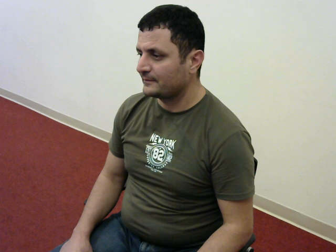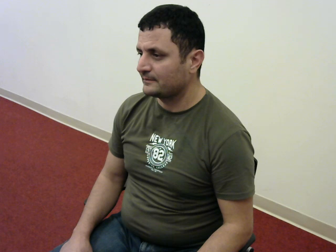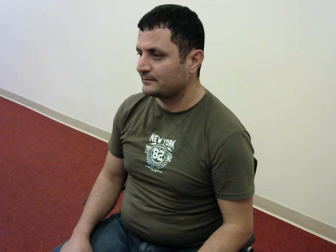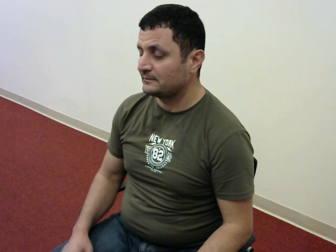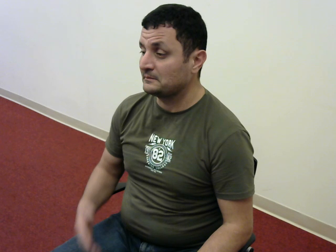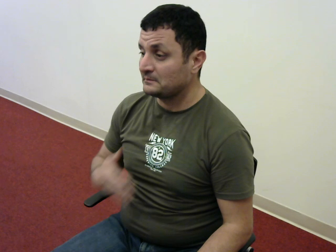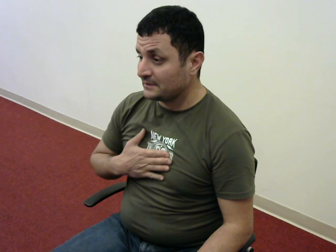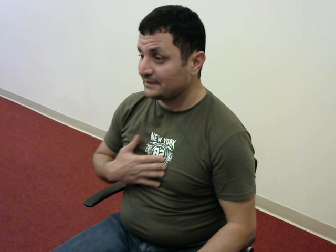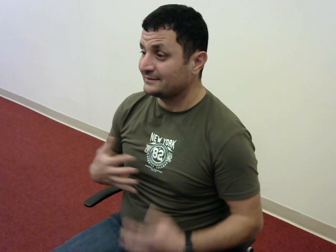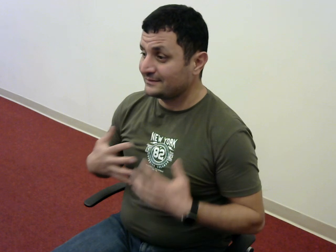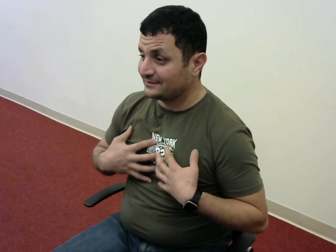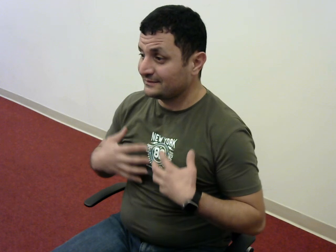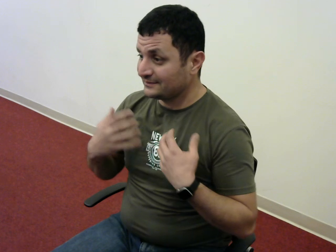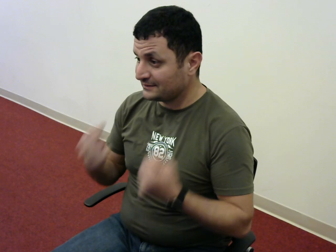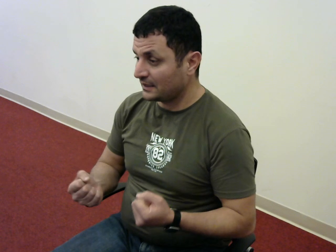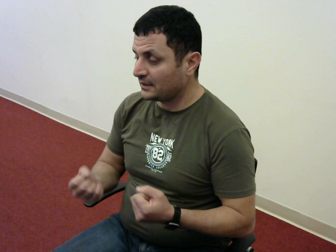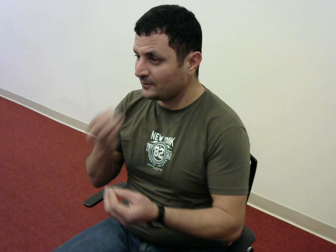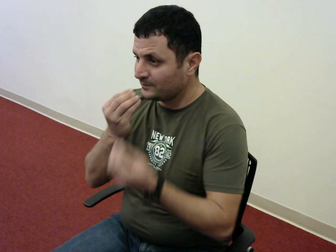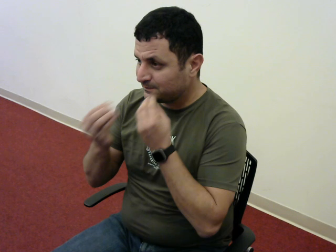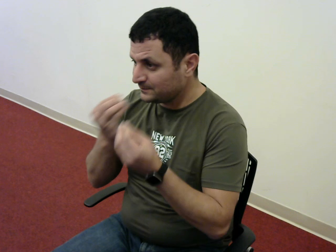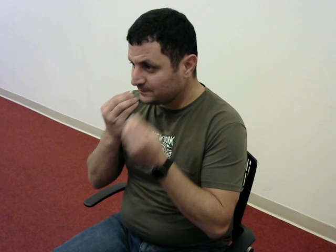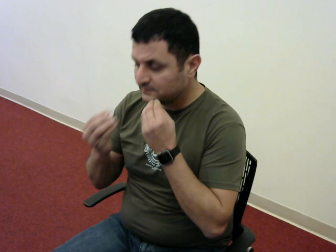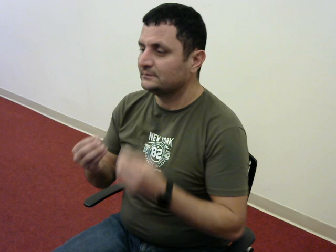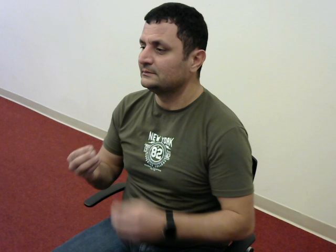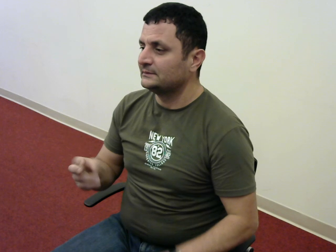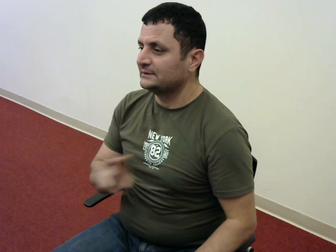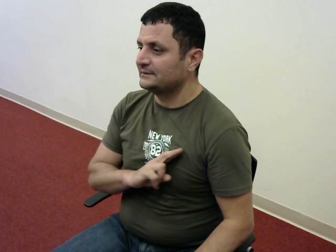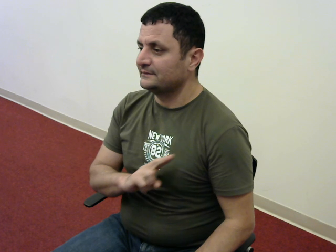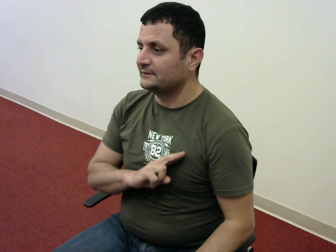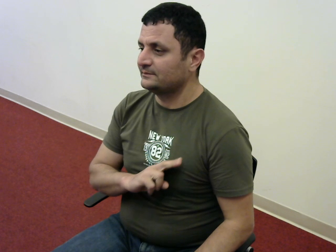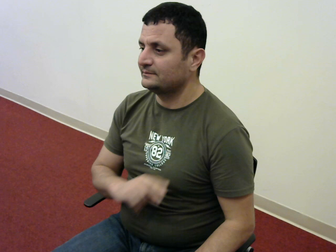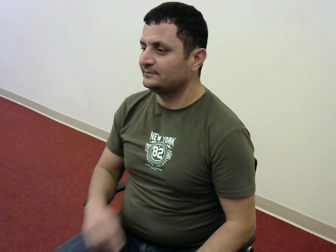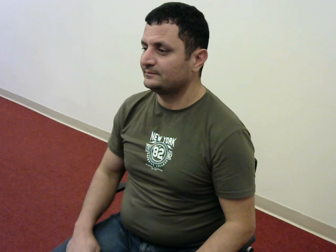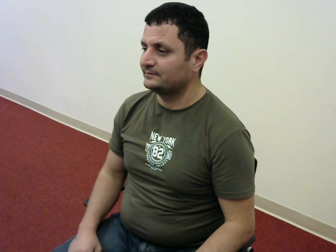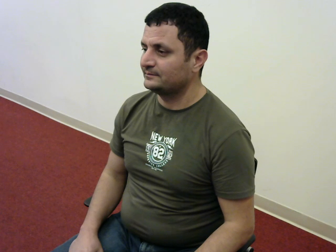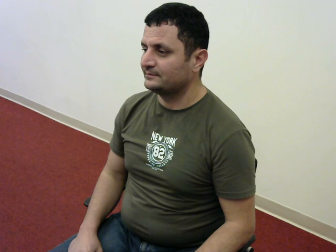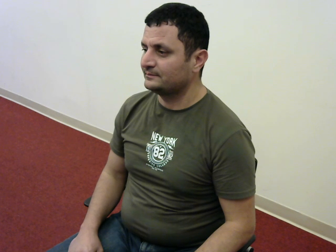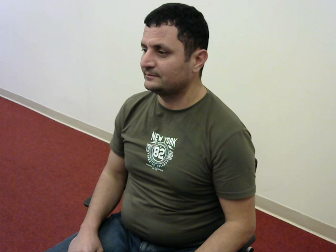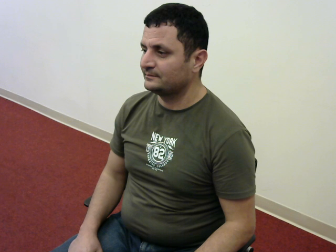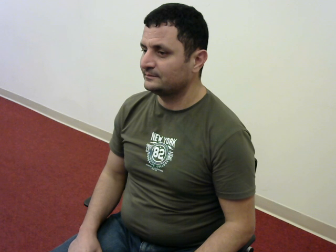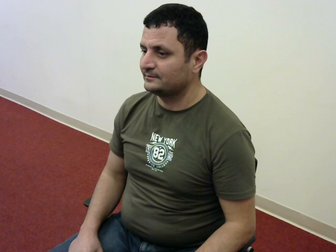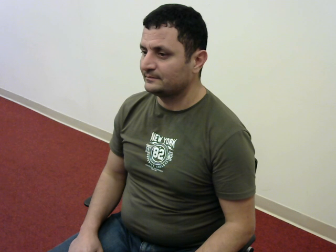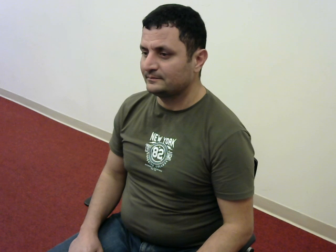Mən sağlam qidalanmağı sevirəm